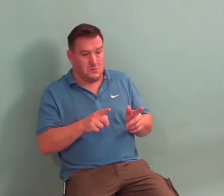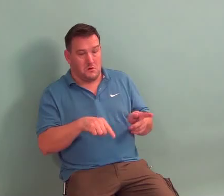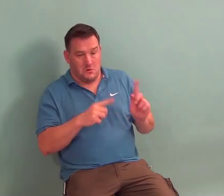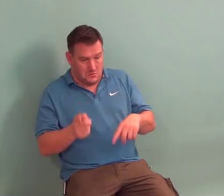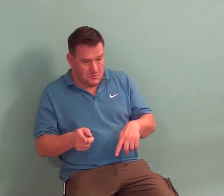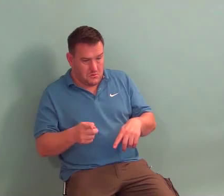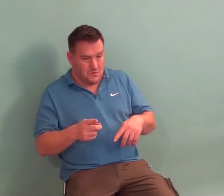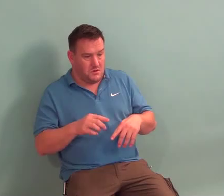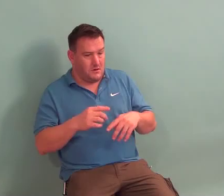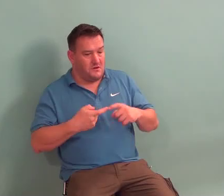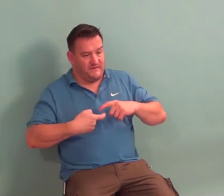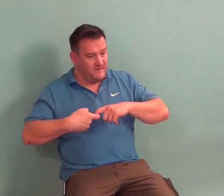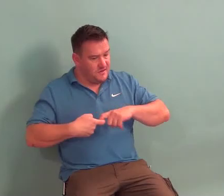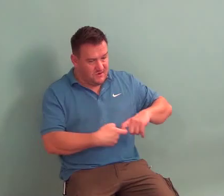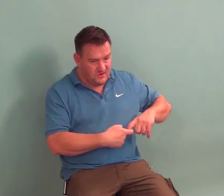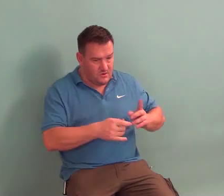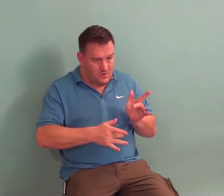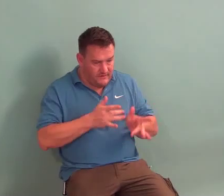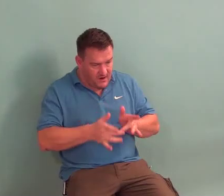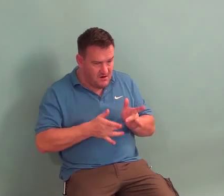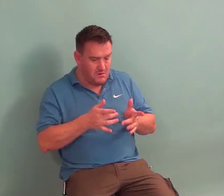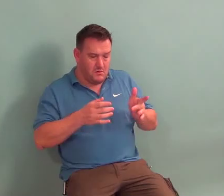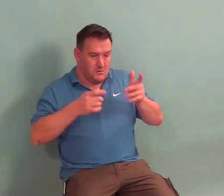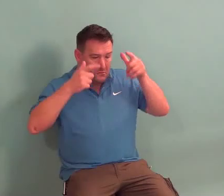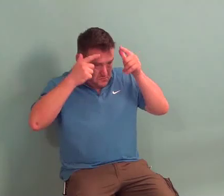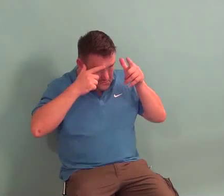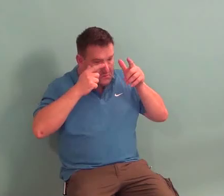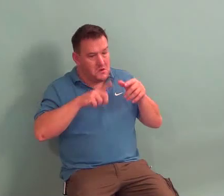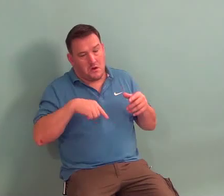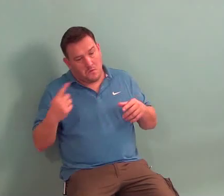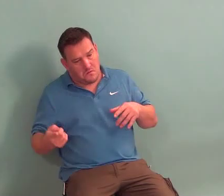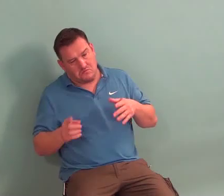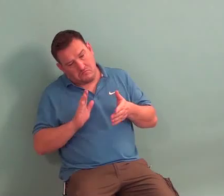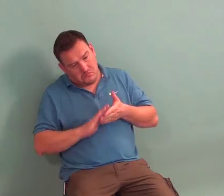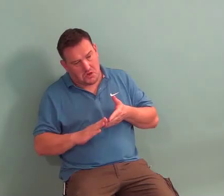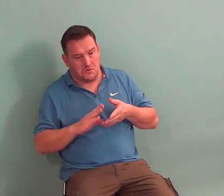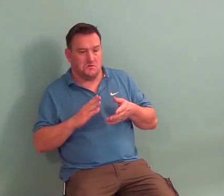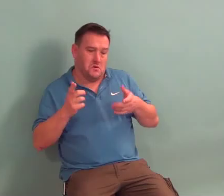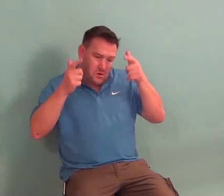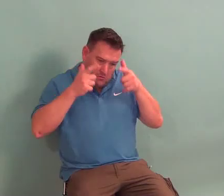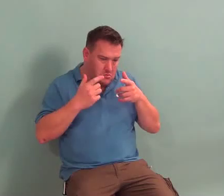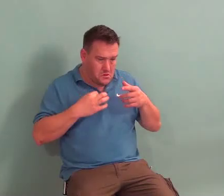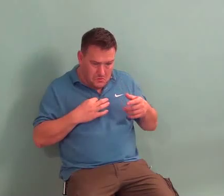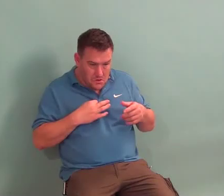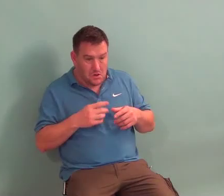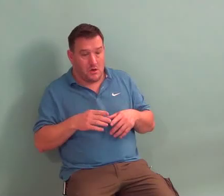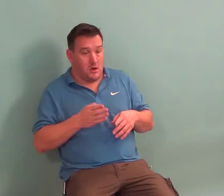Na następnym obrazku jest przyczepa doczepiona do rowera i rowerzysta ma kask, a dziecko w przyczepie nie ma, nie musi mieć, dowolnie